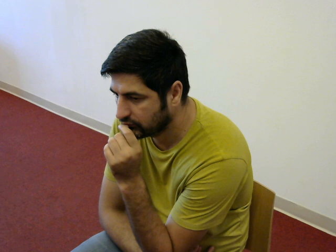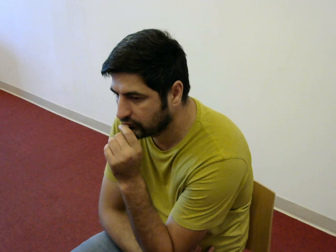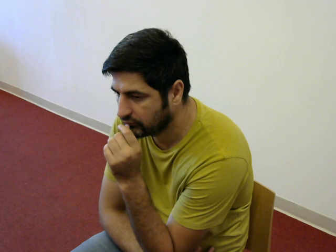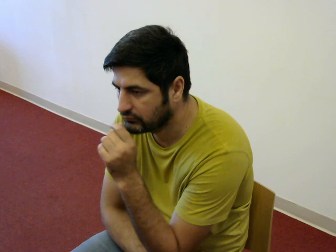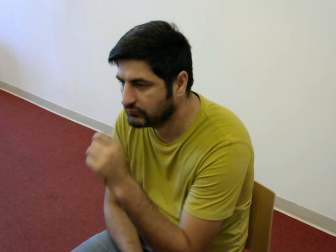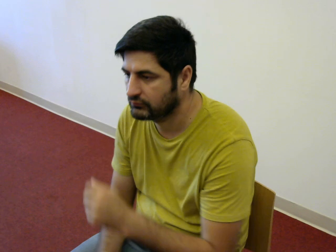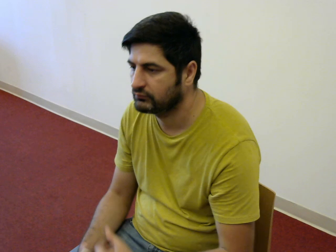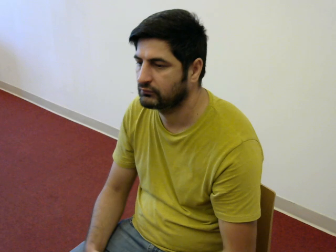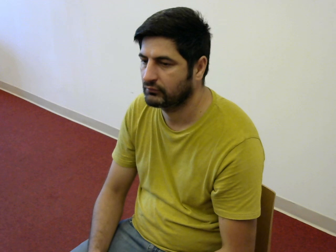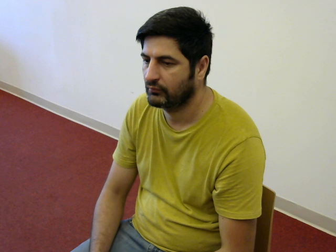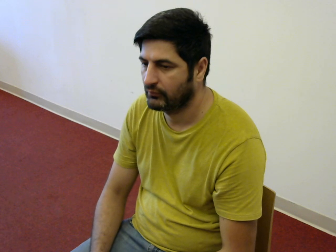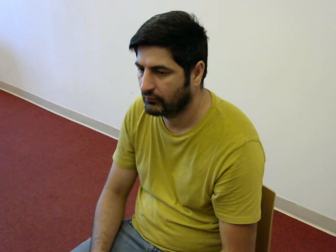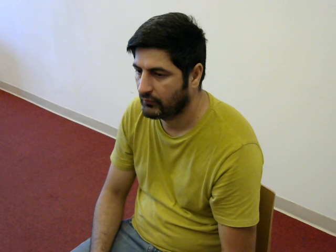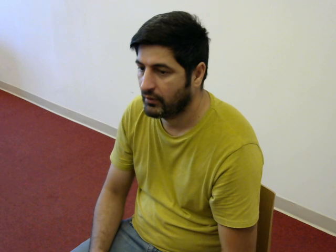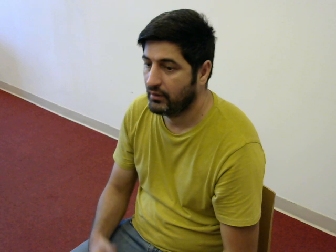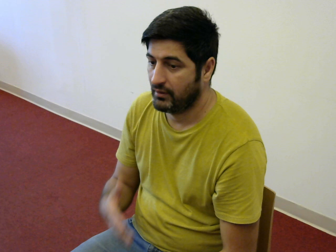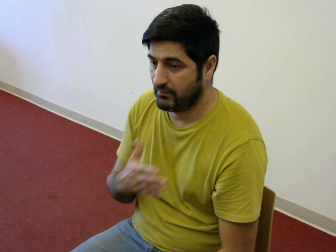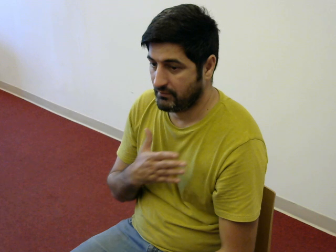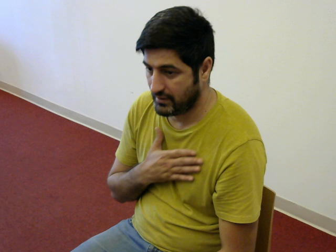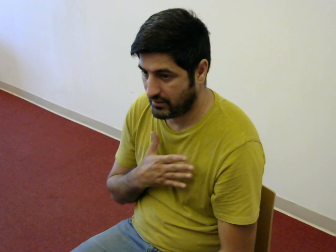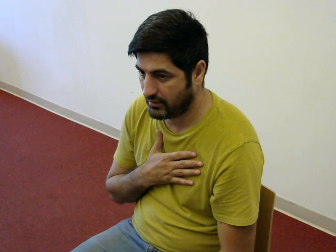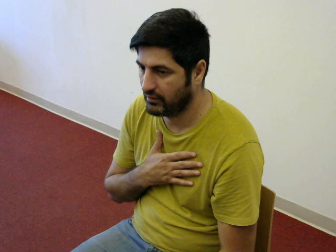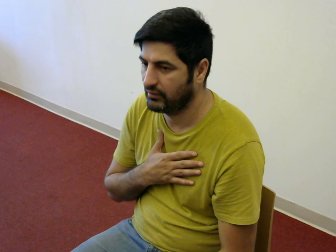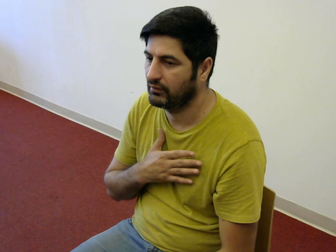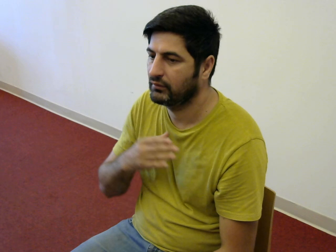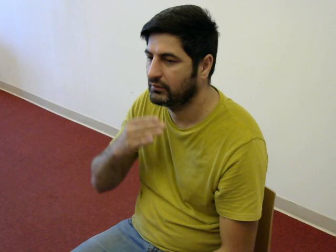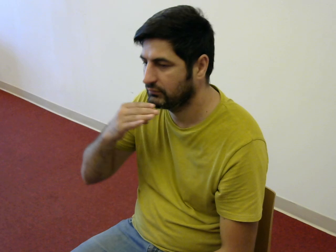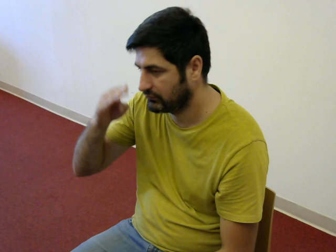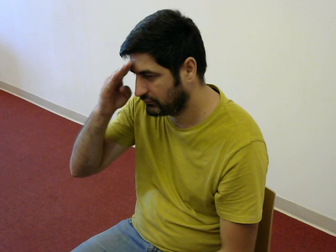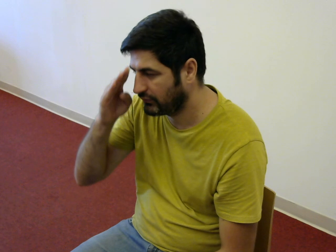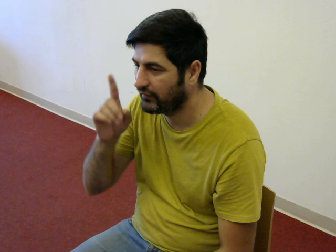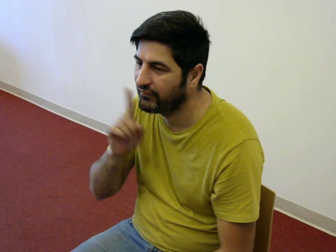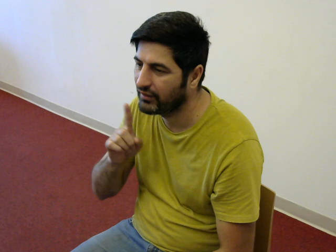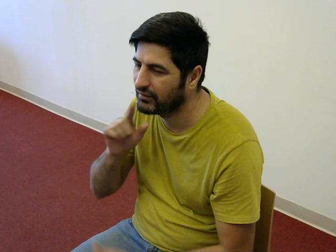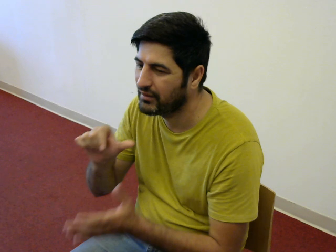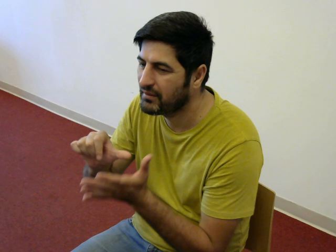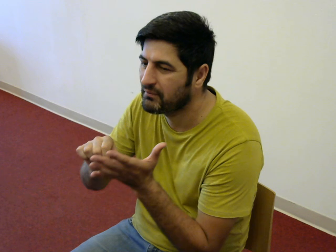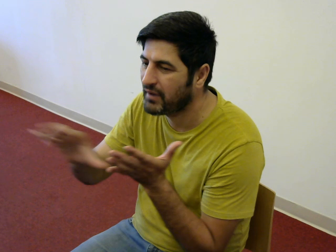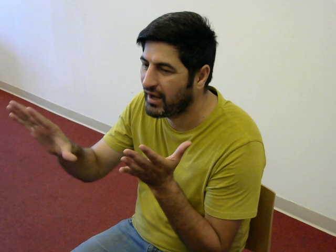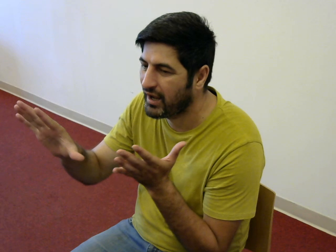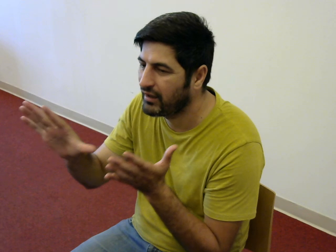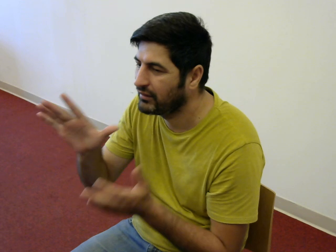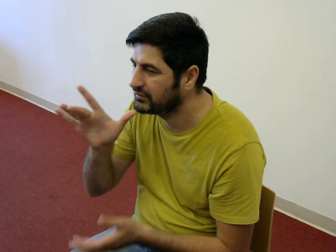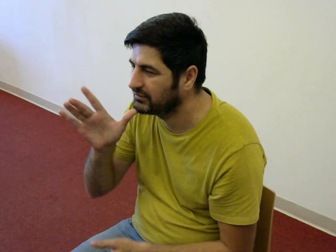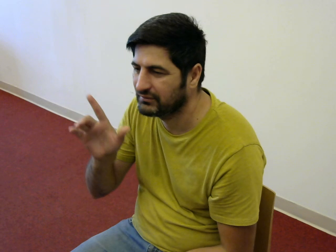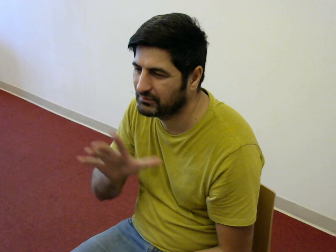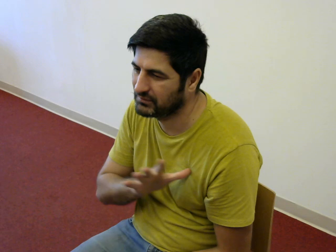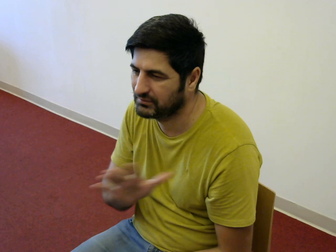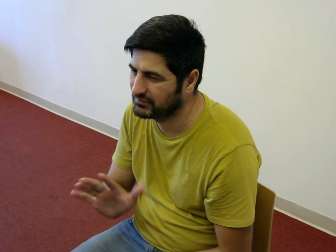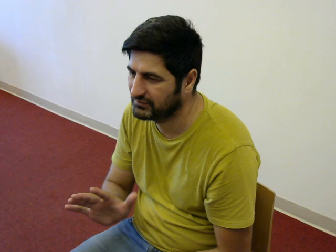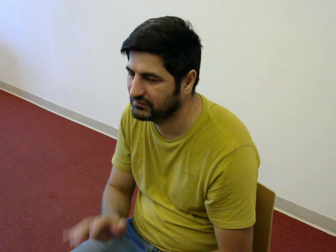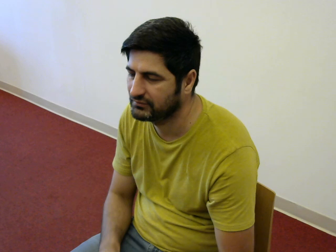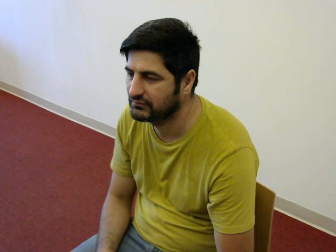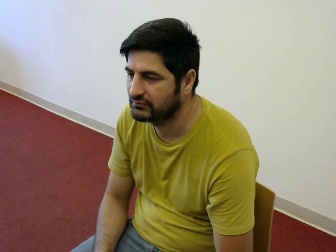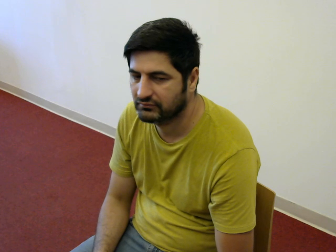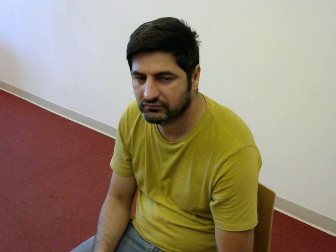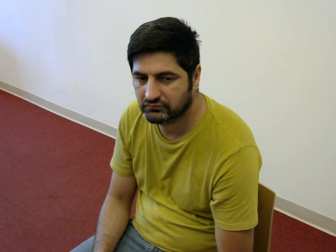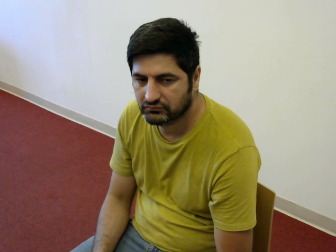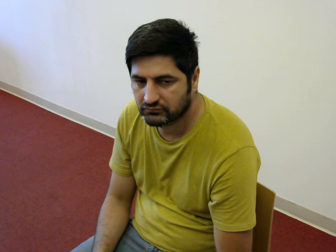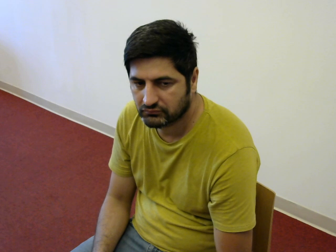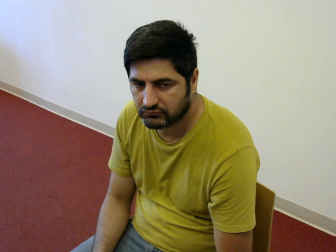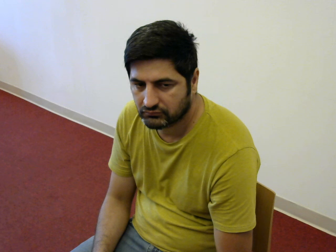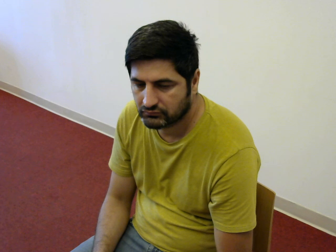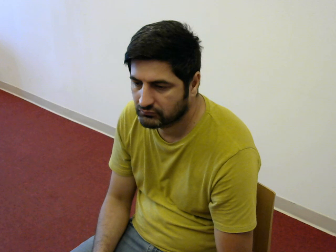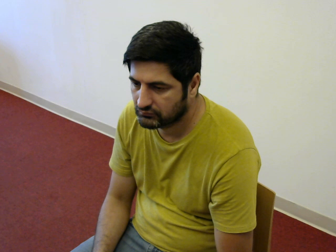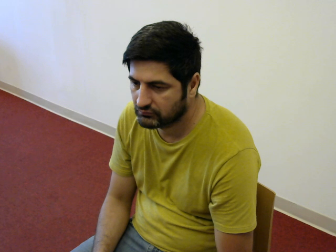Mənim atamın hələ 65 yaşı olmayıb